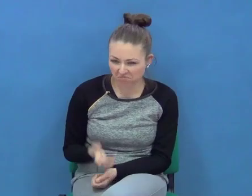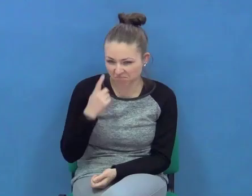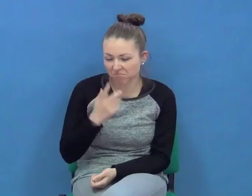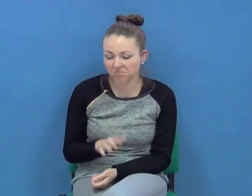Około.